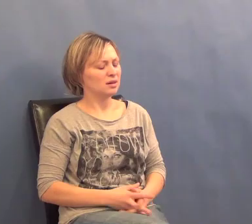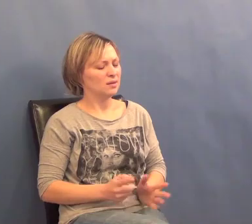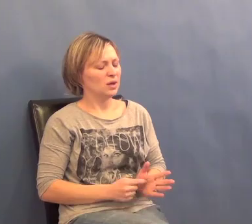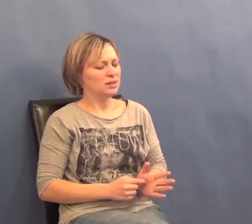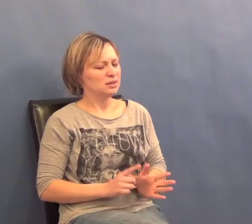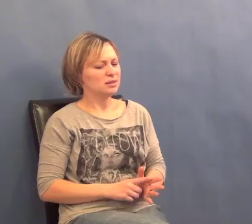Właśnie.